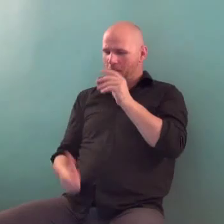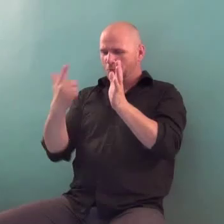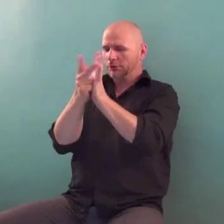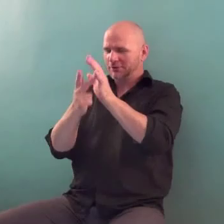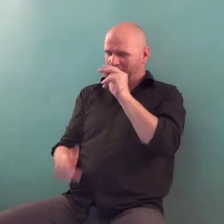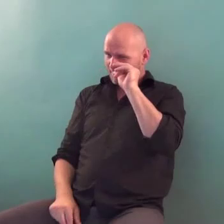Dwa tysiące osiemnasty.